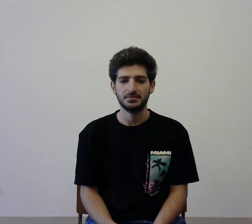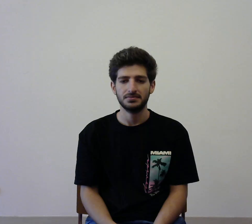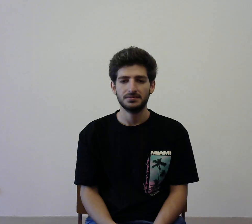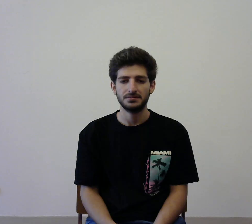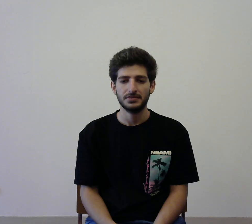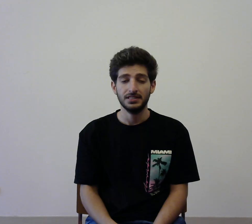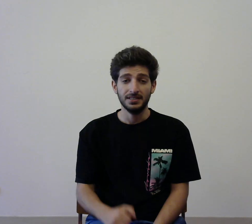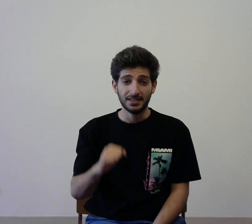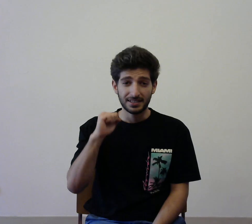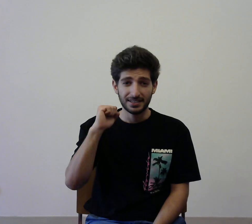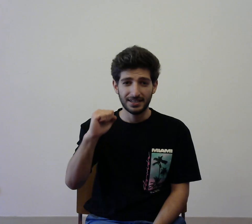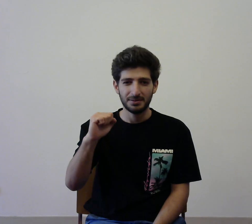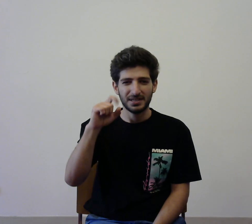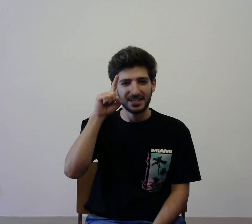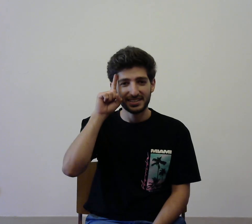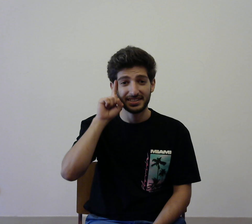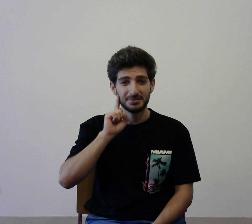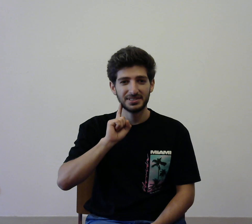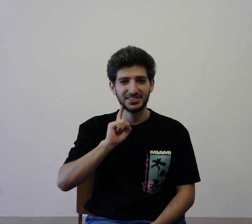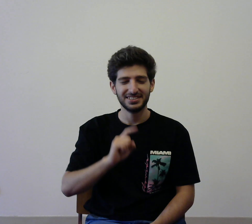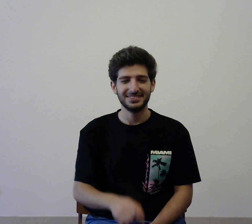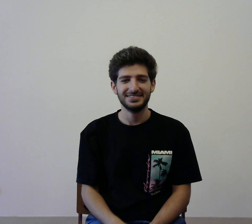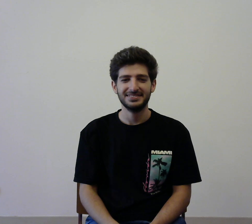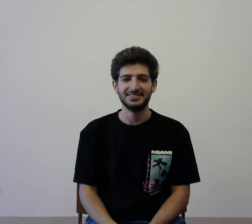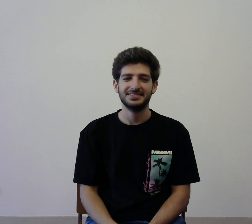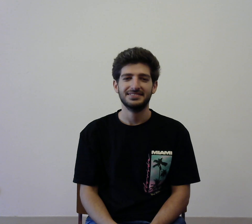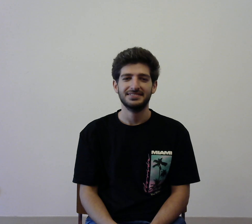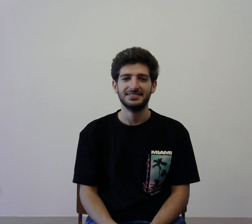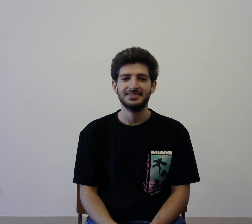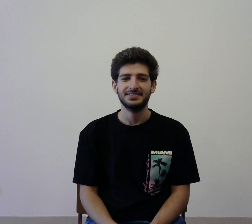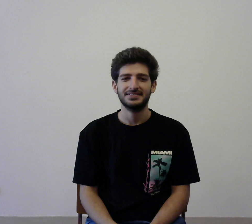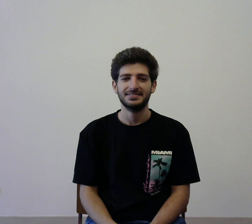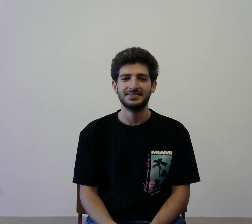Qarabağ Azərbaycandır!